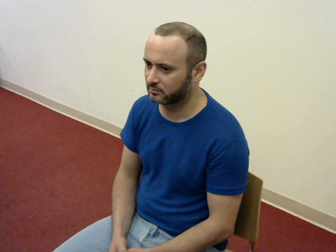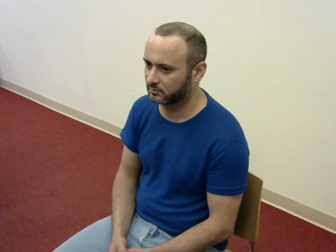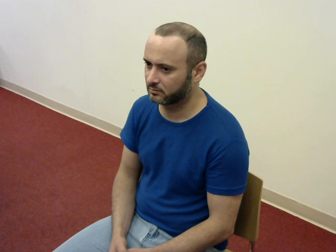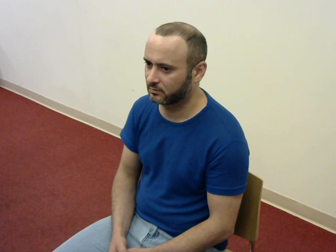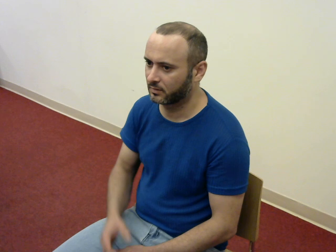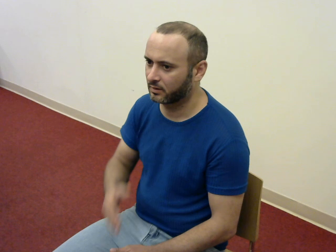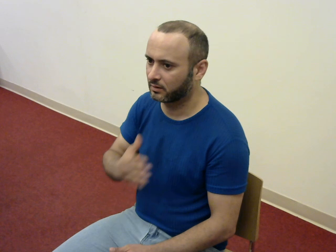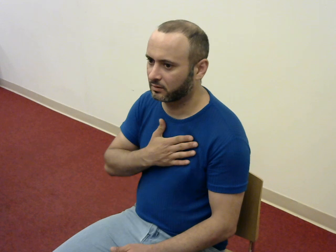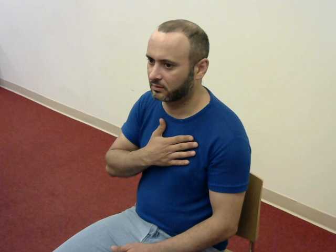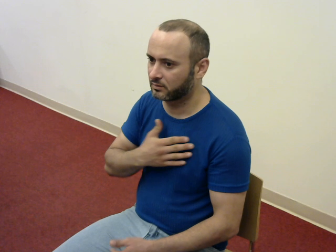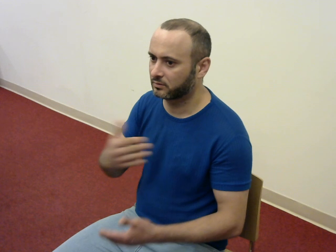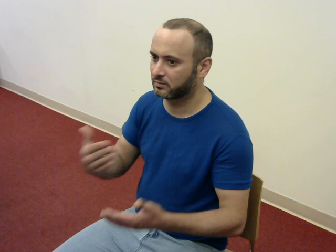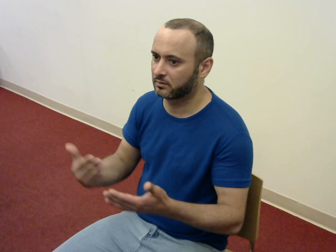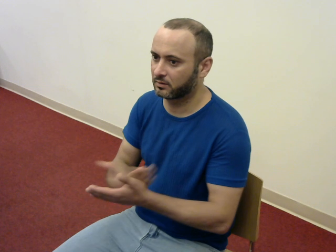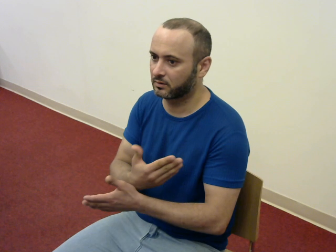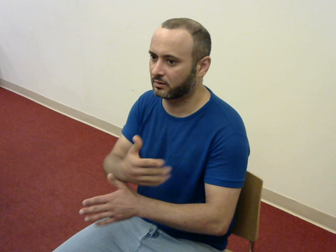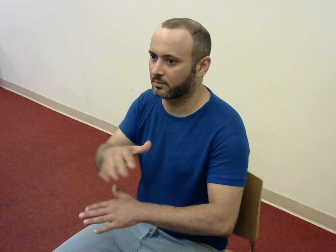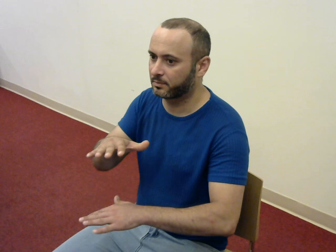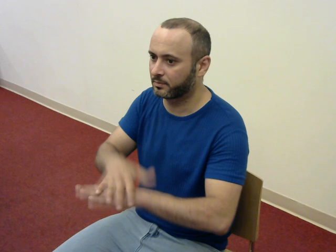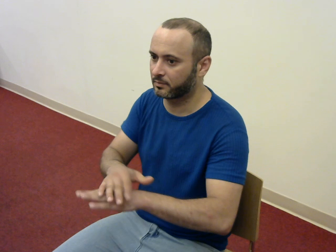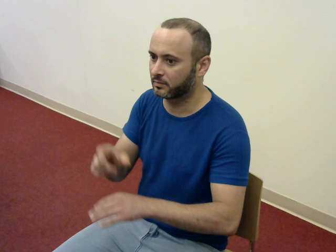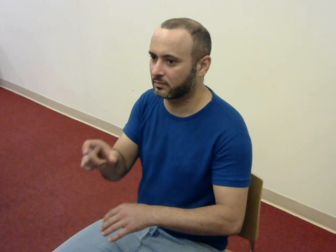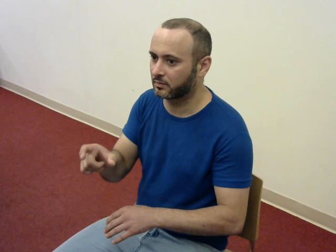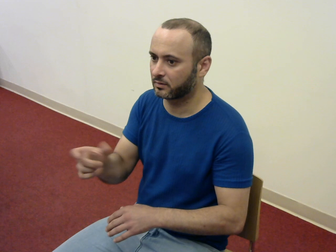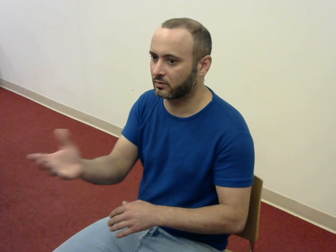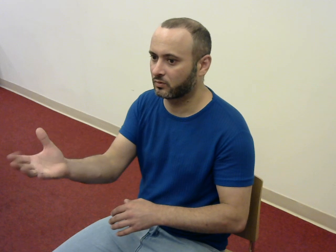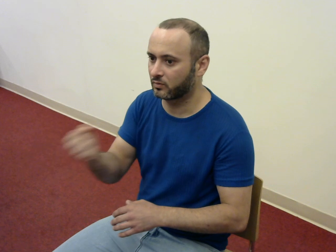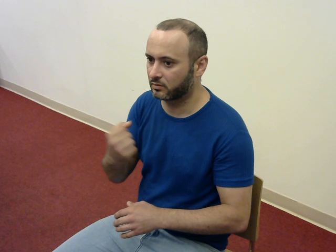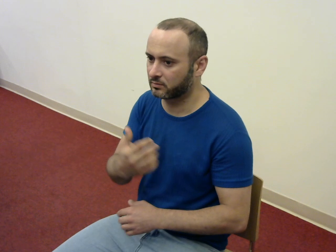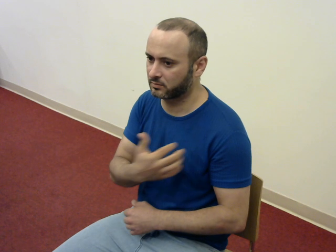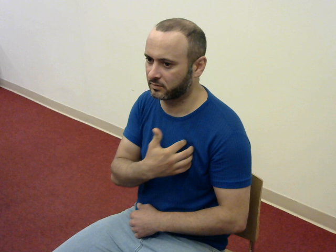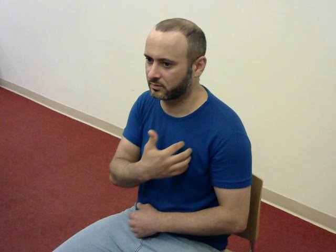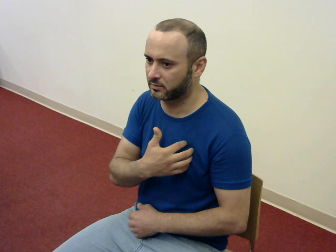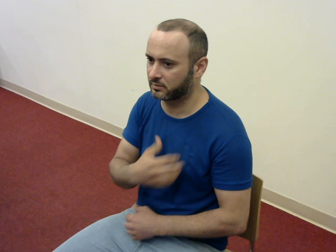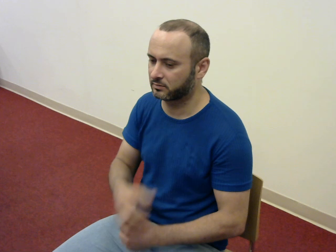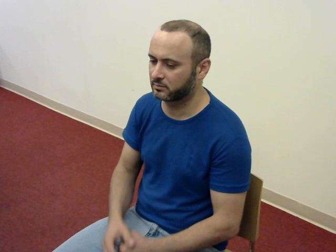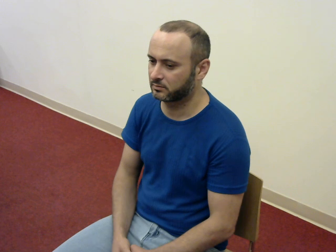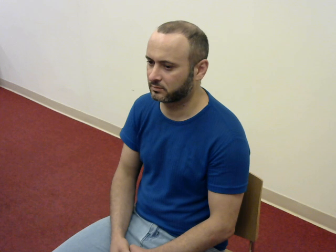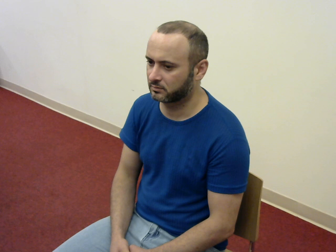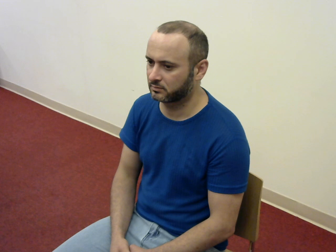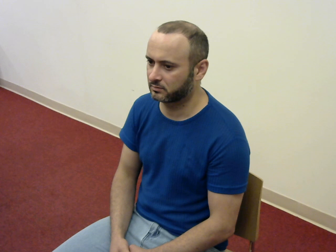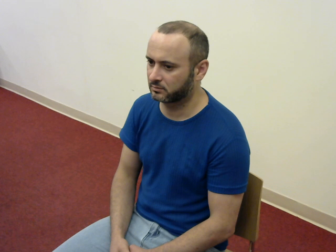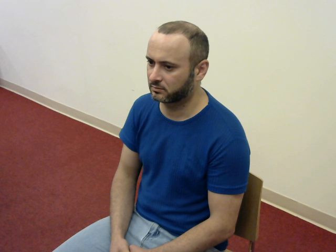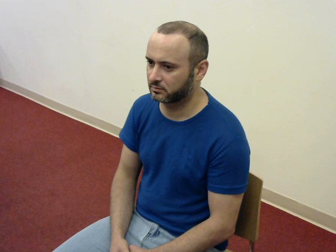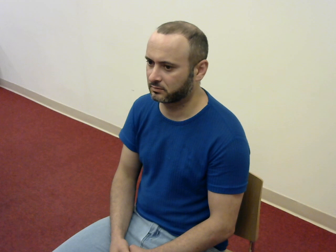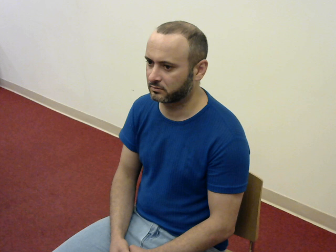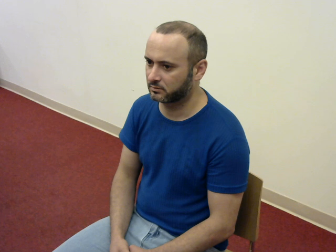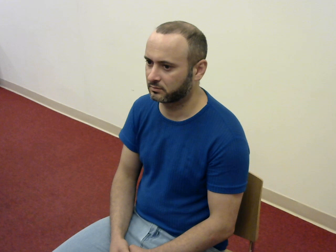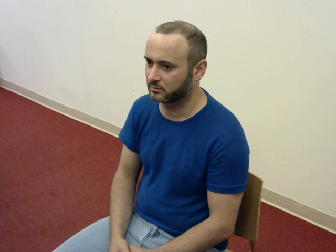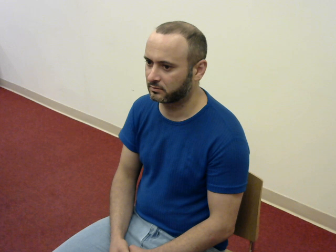Mən yeni bank kartı götürmək istəyirəm